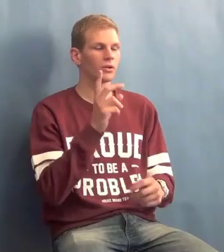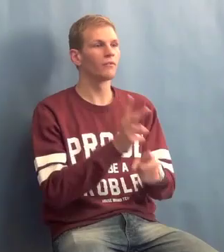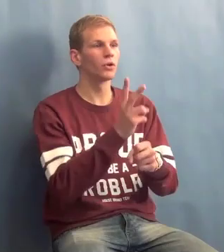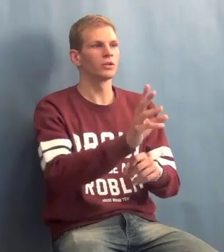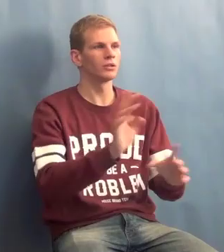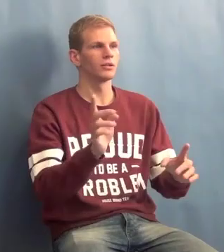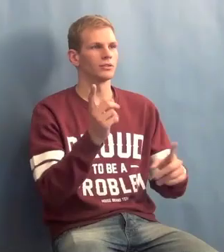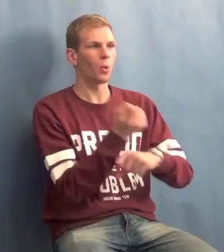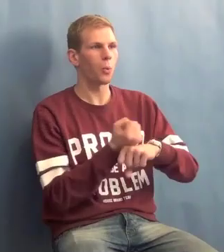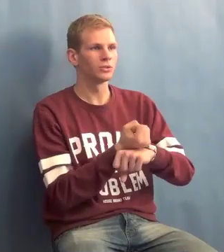Aha, tam wchodzić nie wolno.